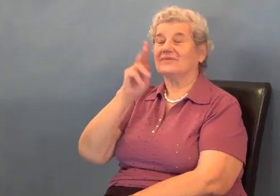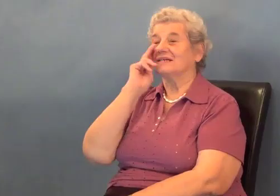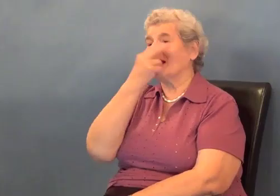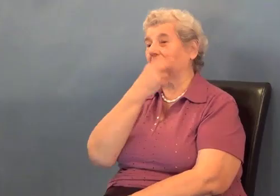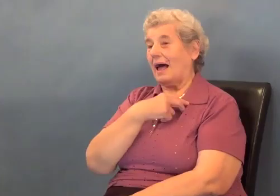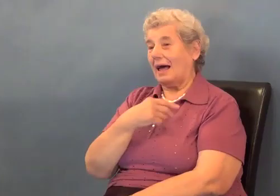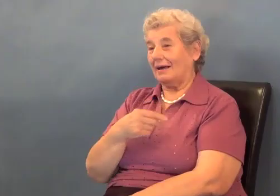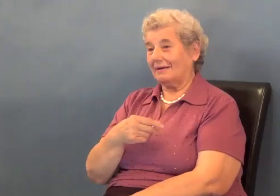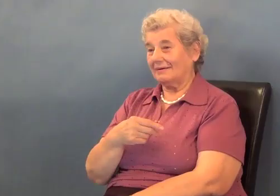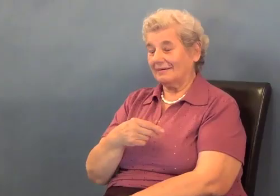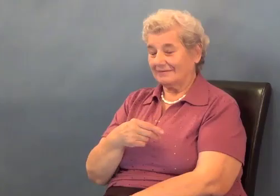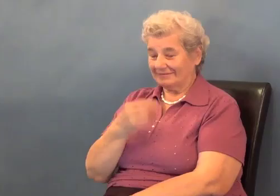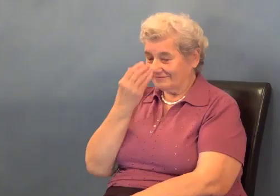Prawda, jestem ślepa.